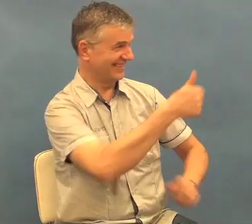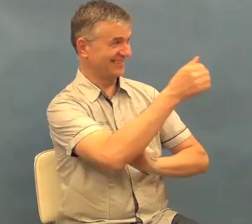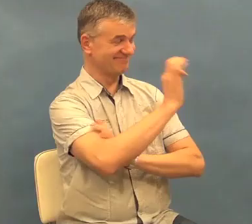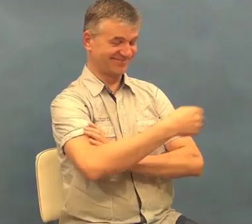Dobrze.